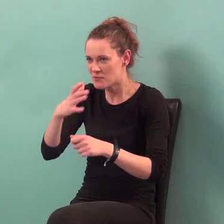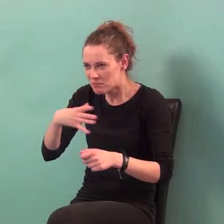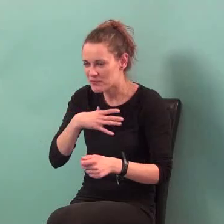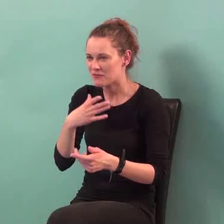Było.